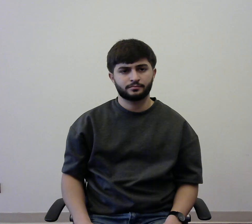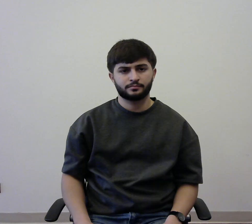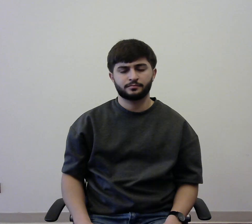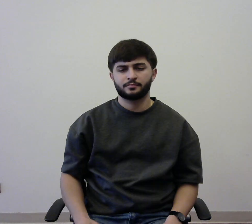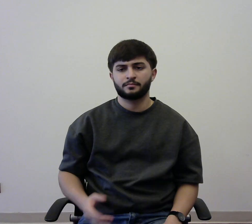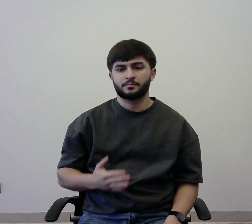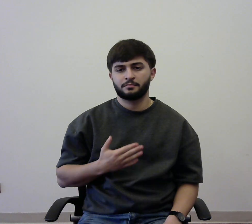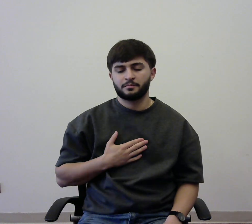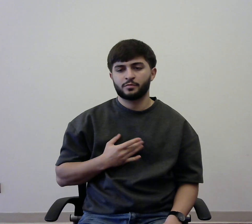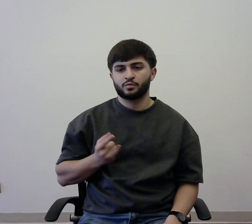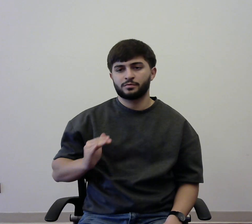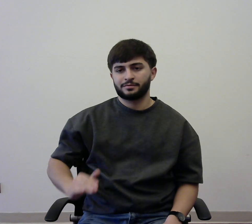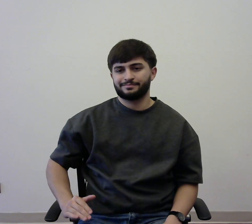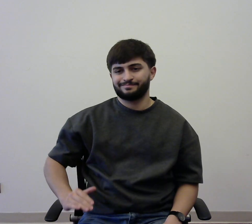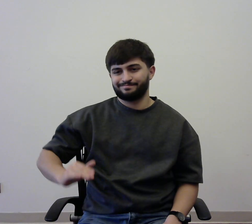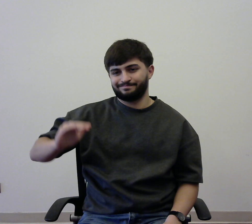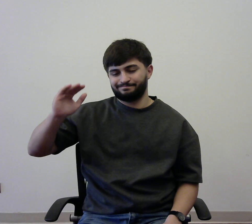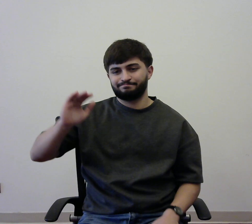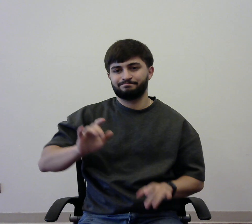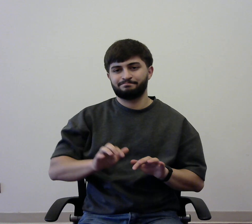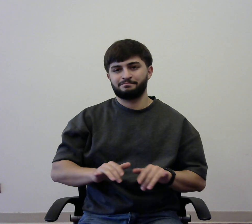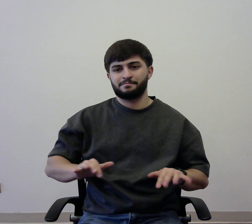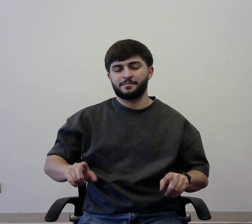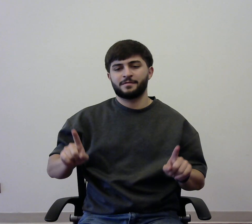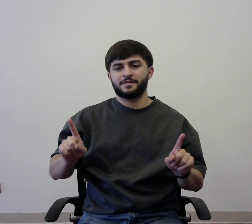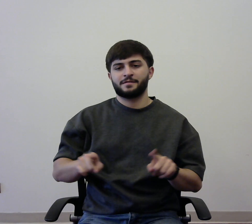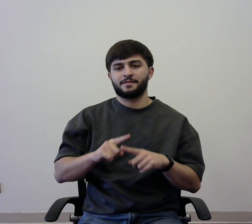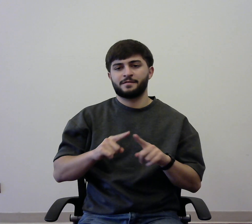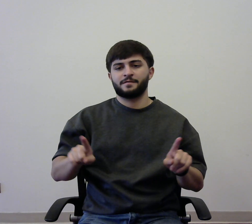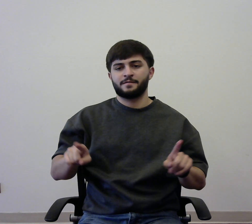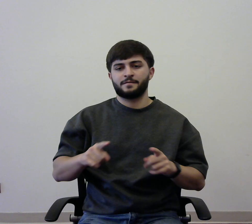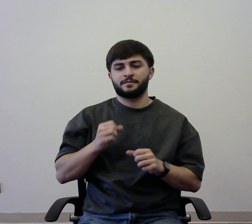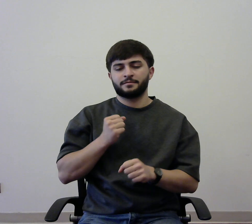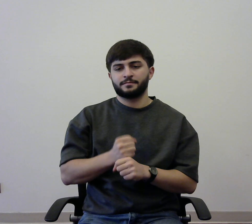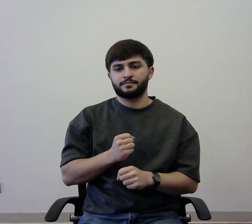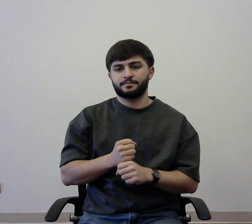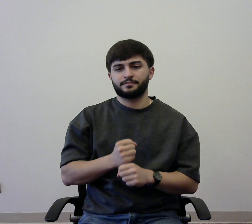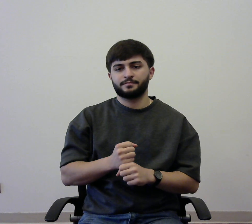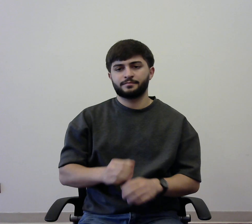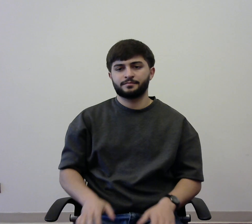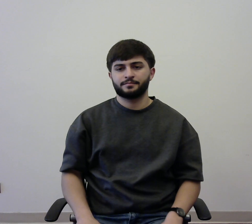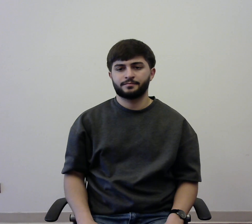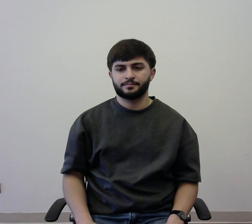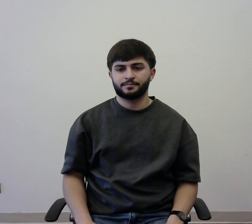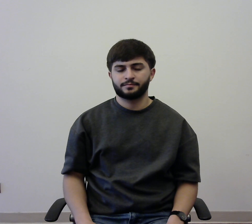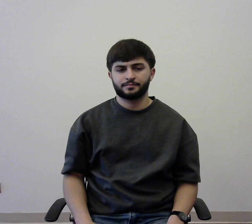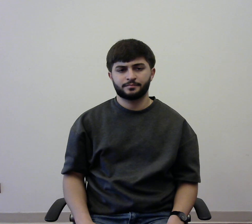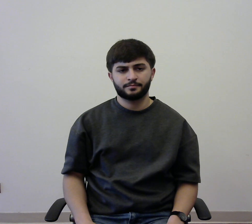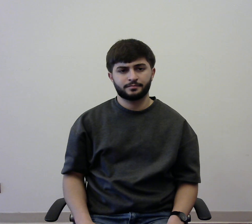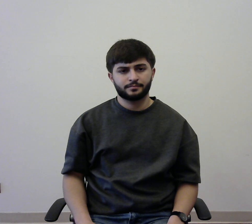Mən uşaq vaxtından pianoda ifa edirəm